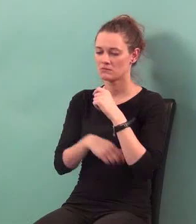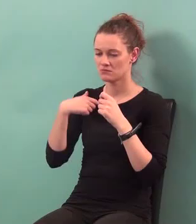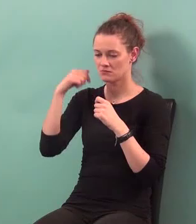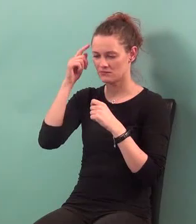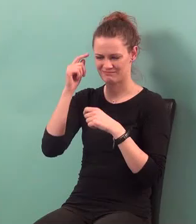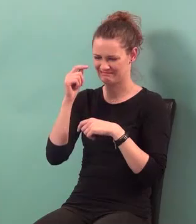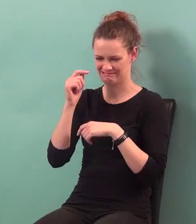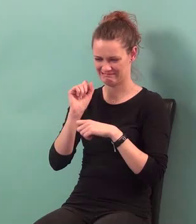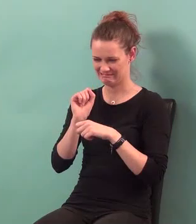Ja myślę, że...